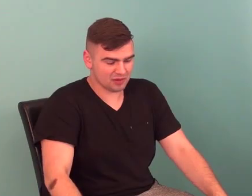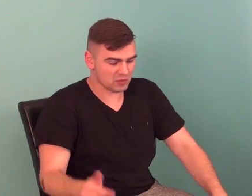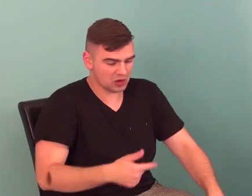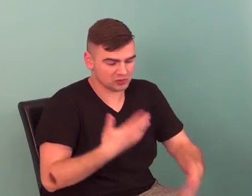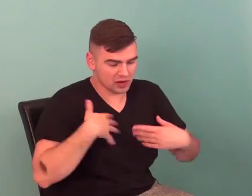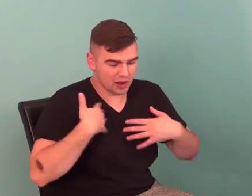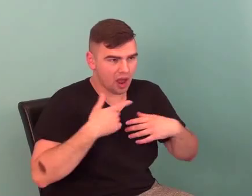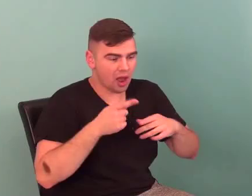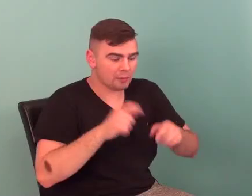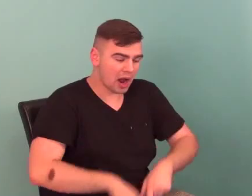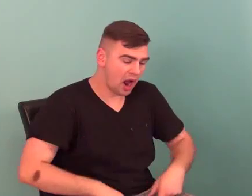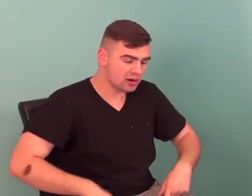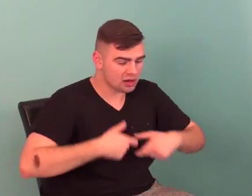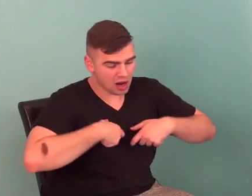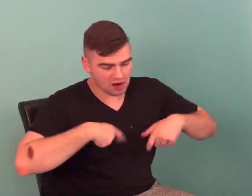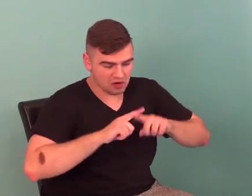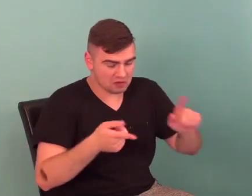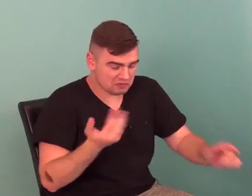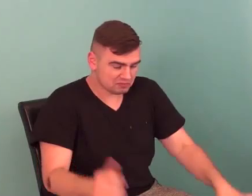Muszą być w ubraniach, nie wolno być w stroju kąpielowym, nie wiem.